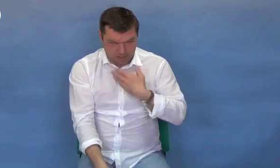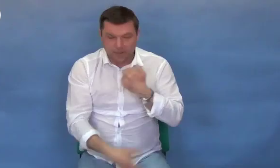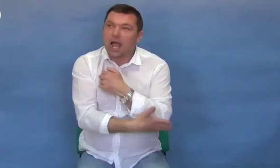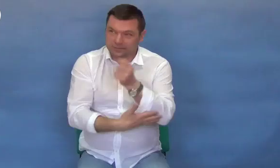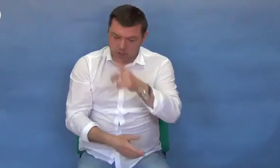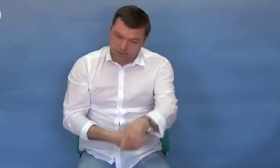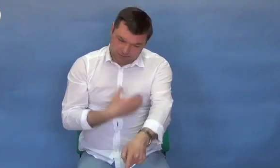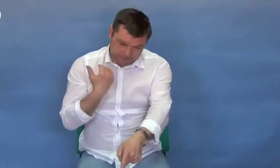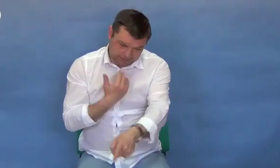Za granicą jest, w Polsce nie ma.